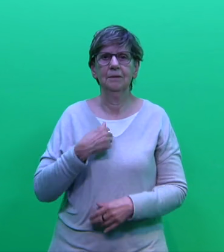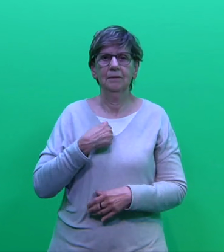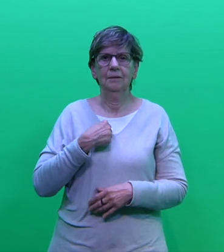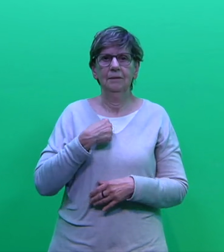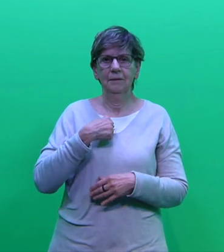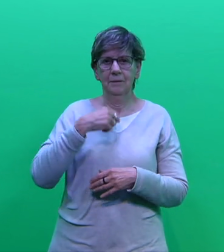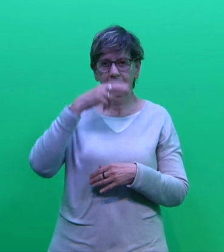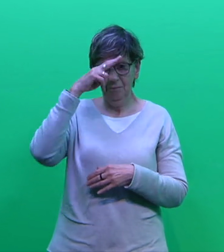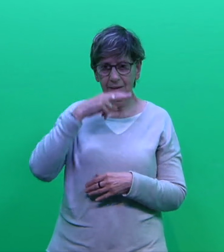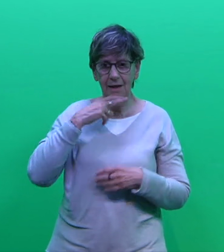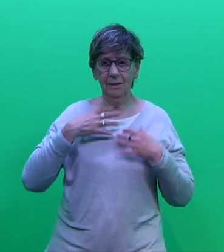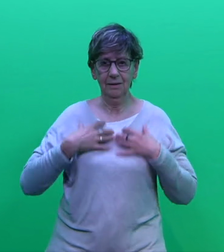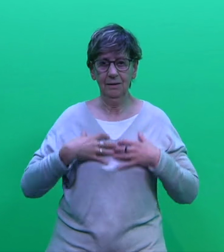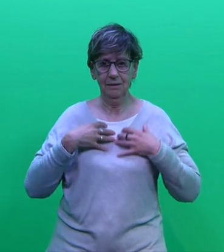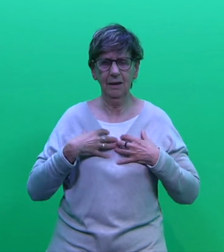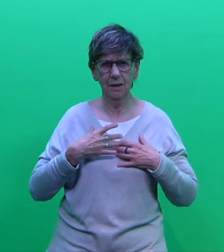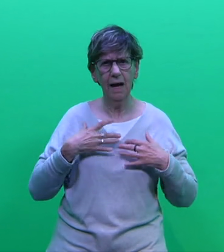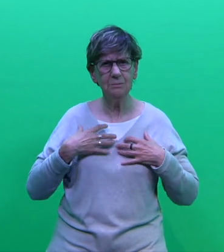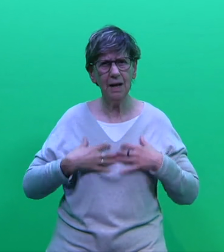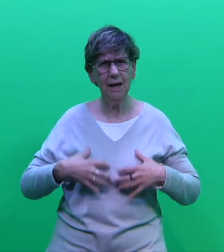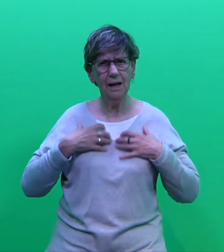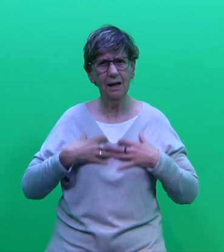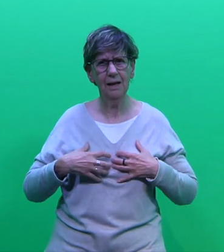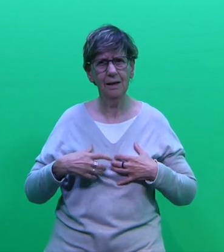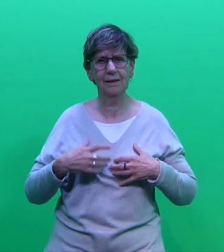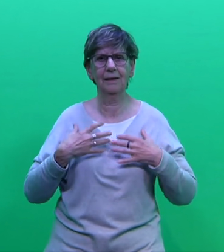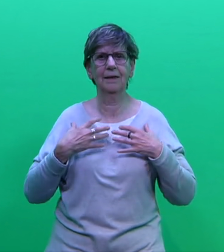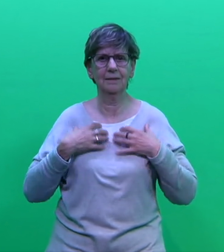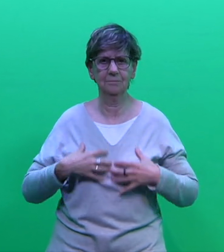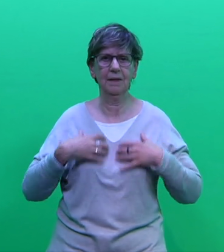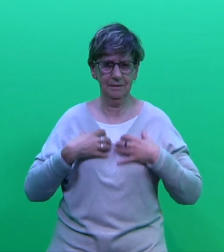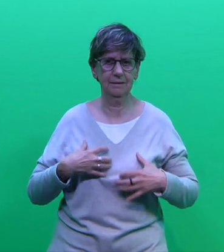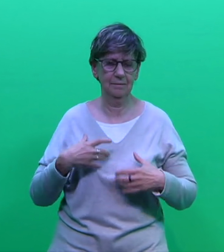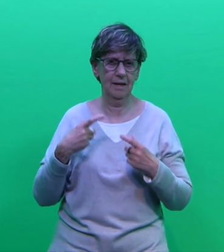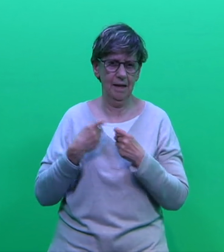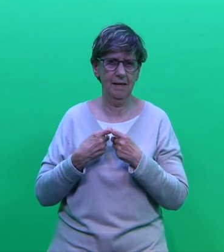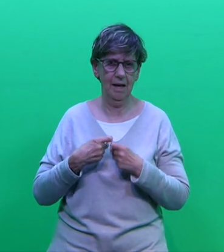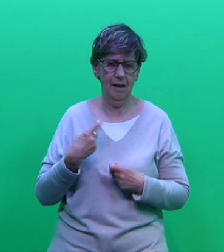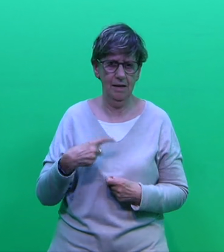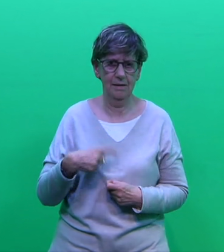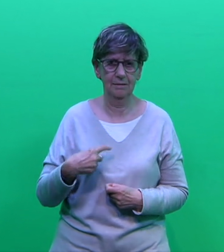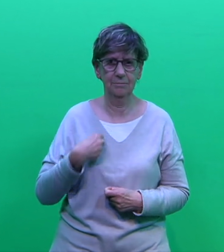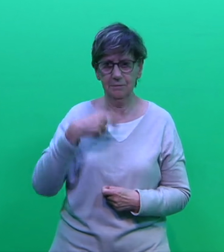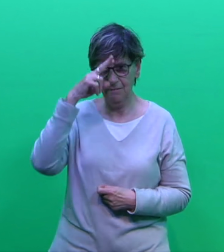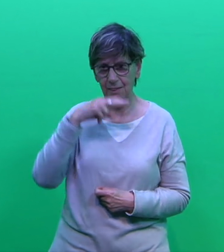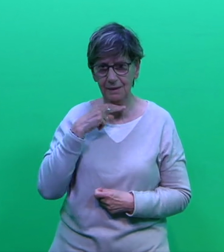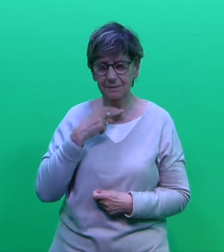El meu pare tenia asma. Asma? Sí. Tenia asma i al·lèrgia el meu pare.